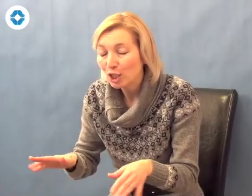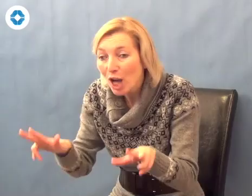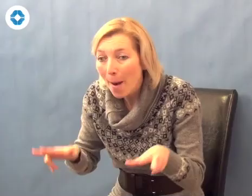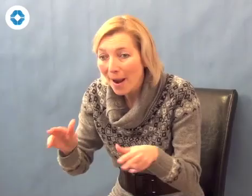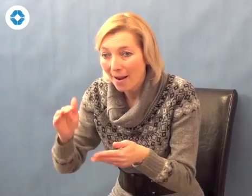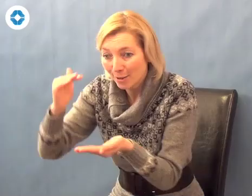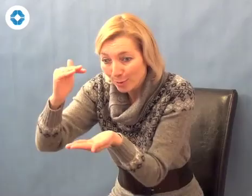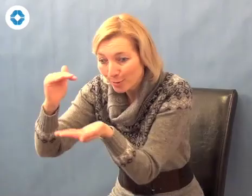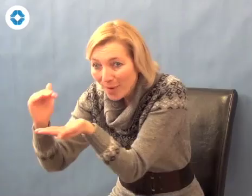Duża i mała.